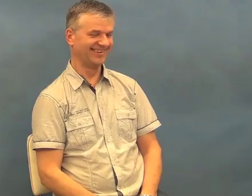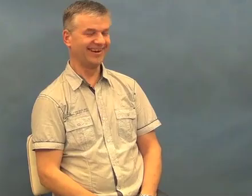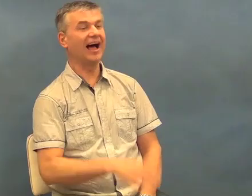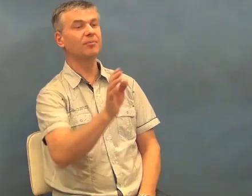A potem...